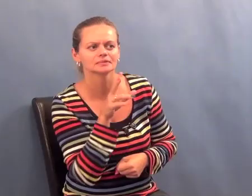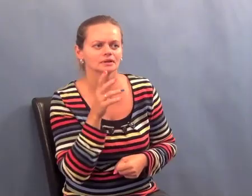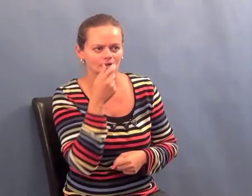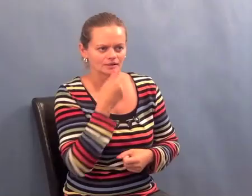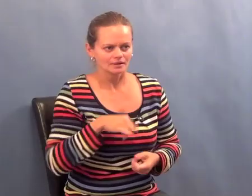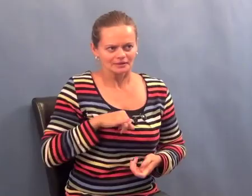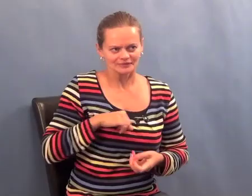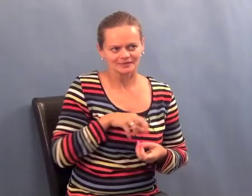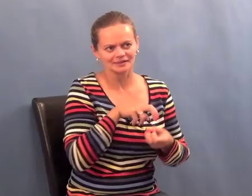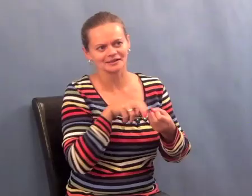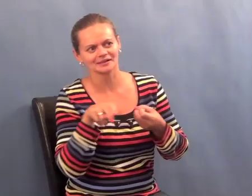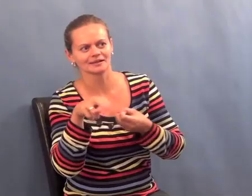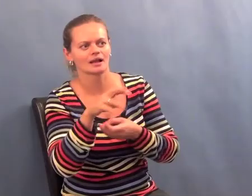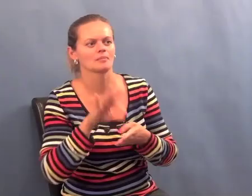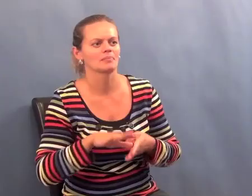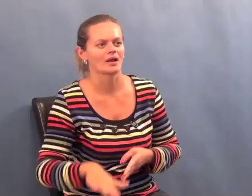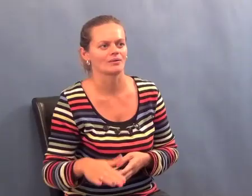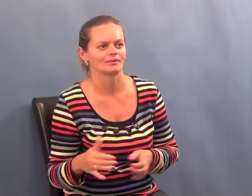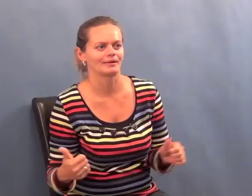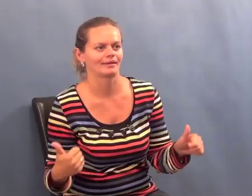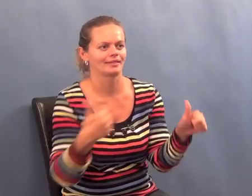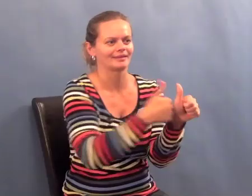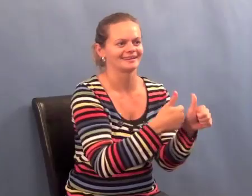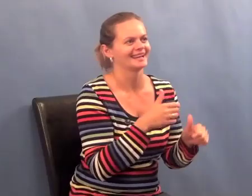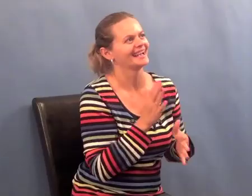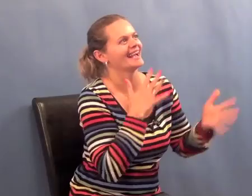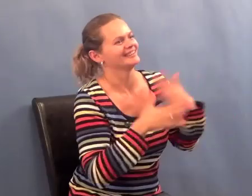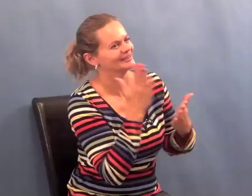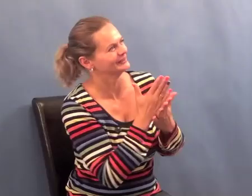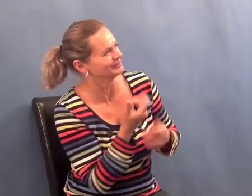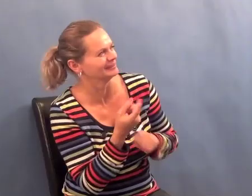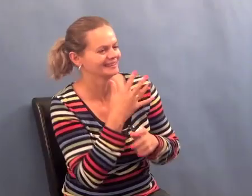Charliemu jest niezręcznie, odchodzi. Podchodzi chłopiec zadowolony, że już porzucał kamieniami.